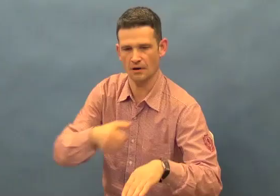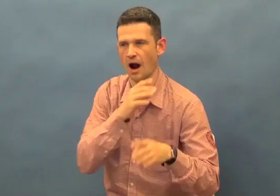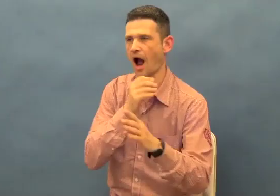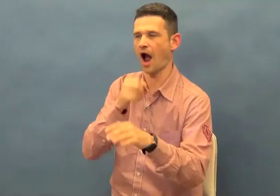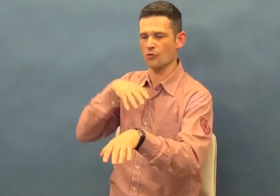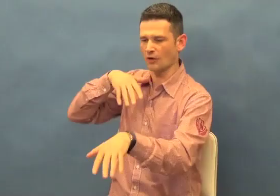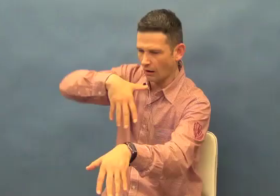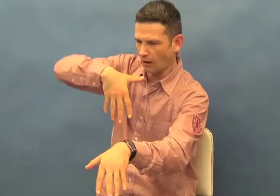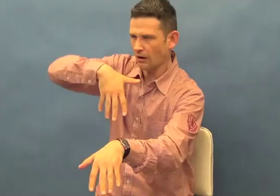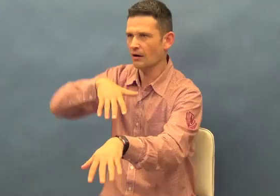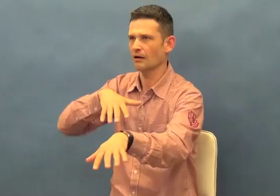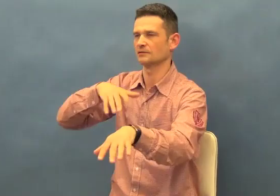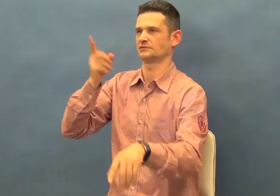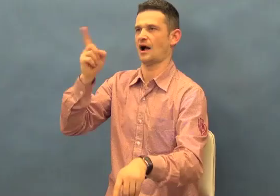Spowoduje to nagłe hamowanie samochodów za nią.